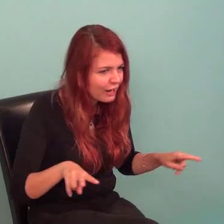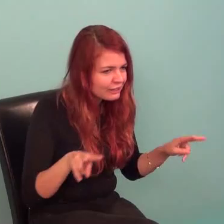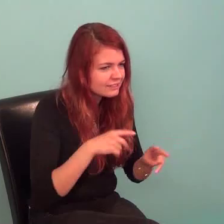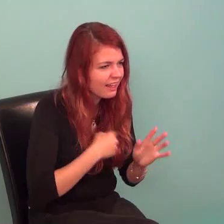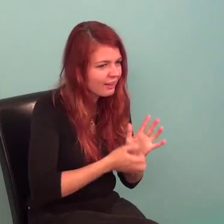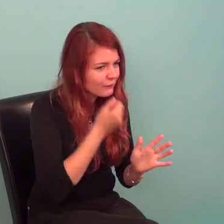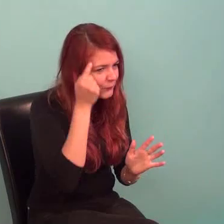Myśli, że był głupi biorąc żabę.